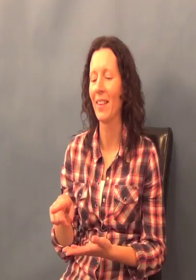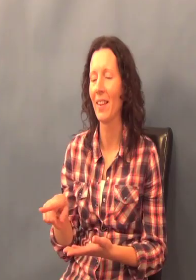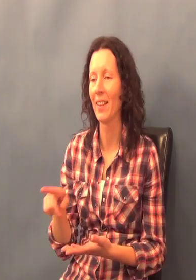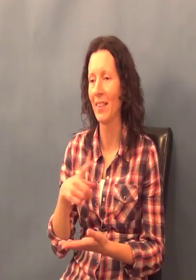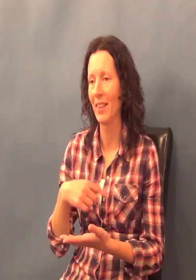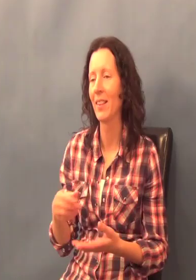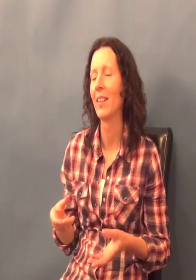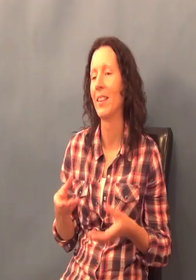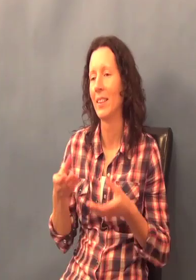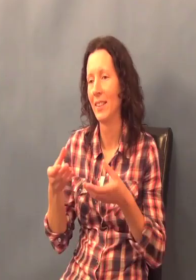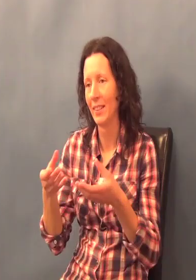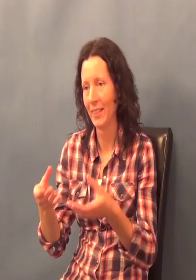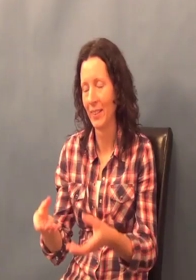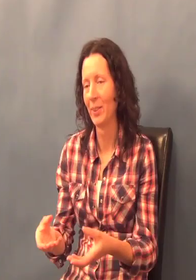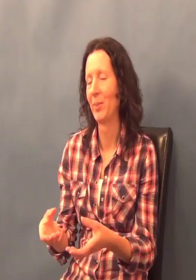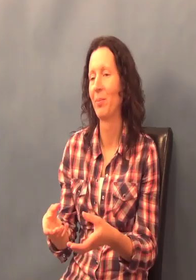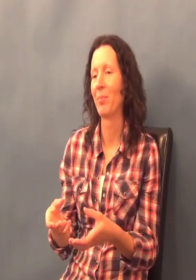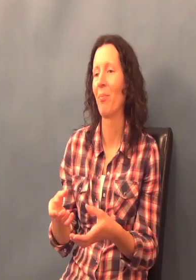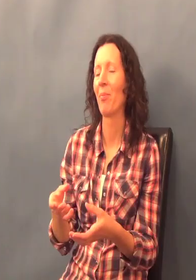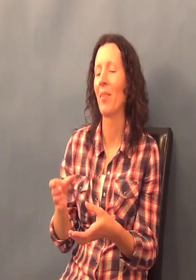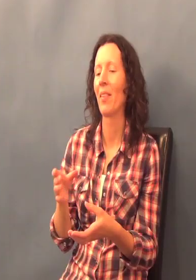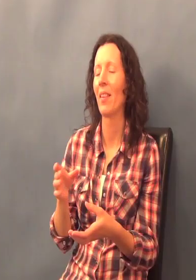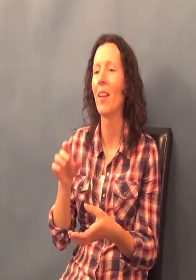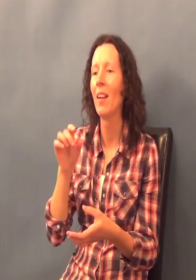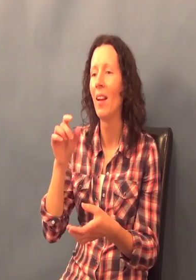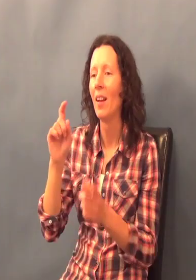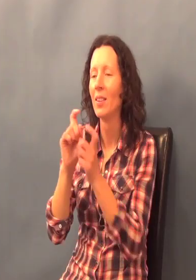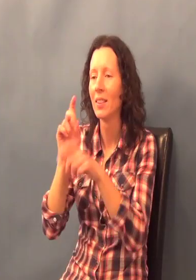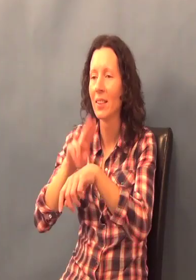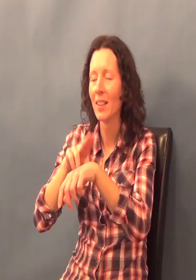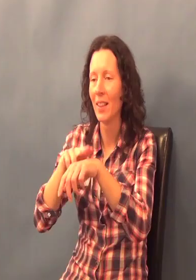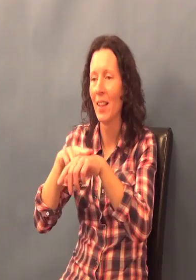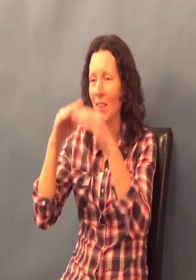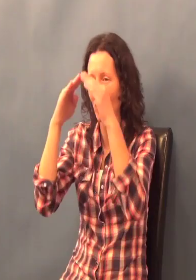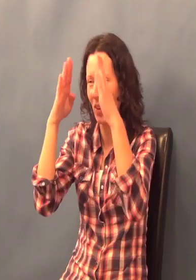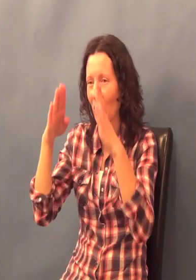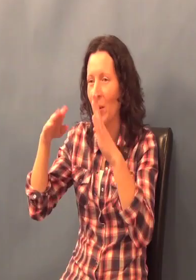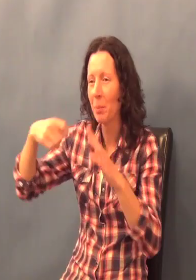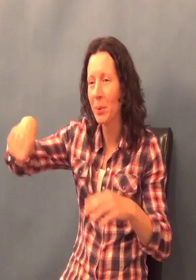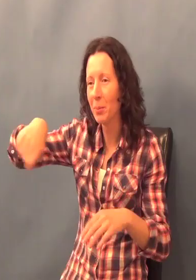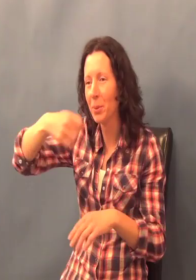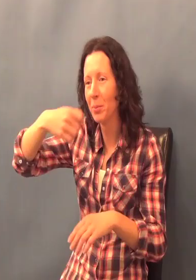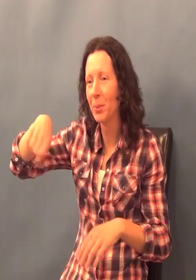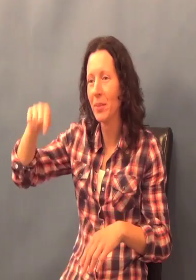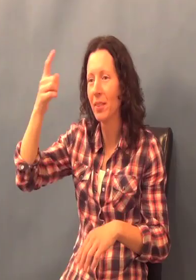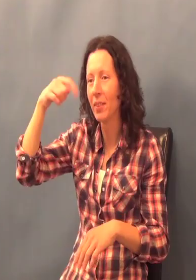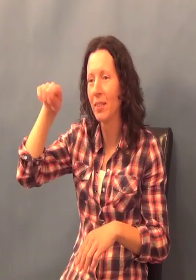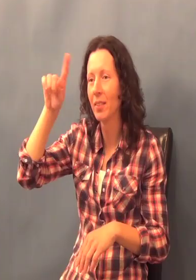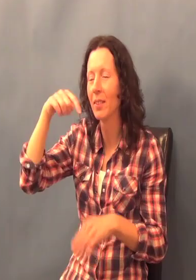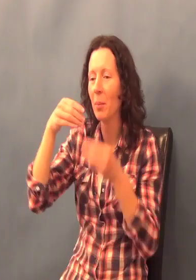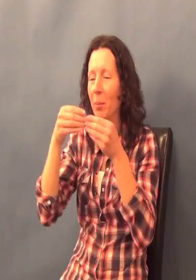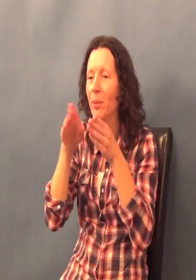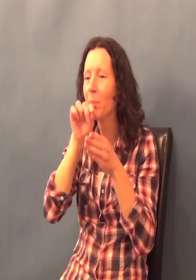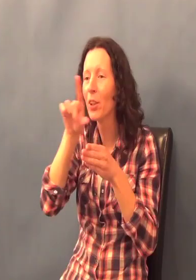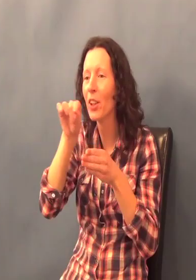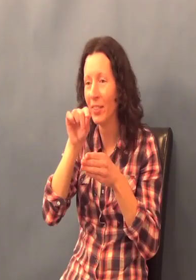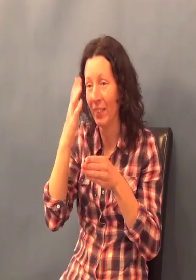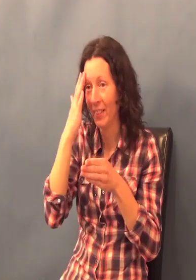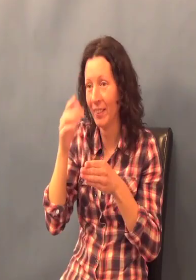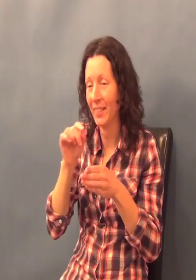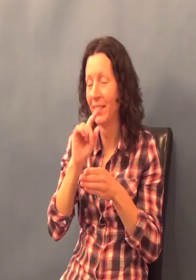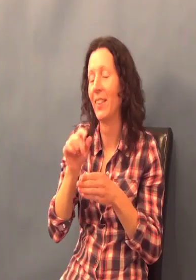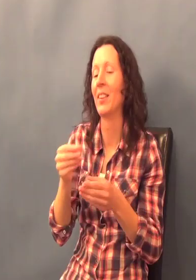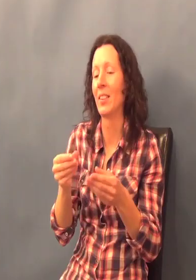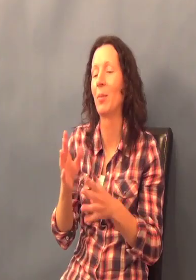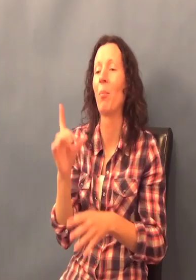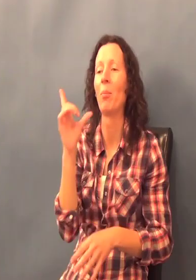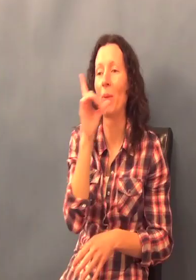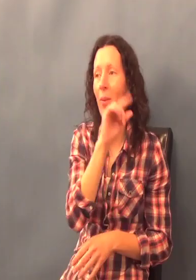Ktoś stawia miskę blisko zegara w kształcie domku z wahadłem, zegar otwiera się i wyskakuje z niego ptak, wiesz, ptak.